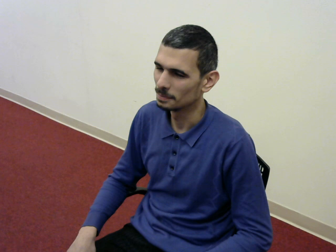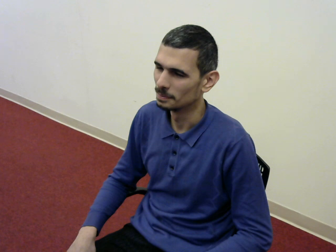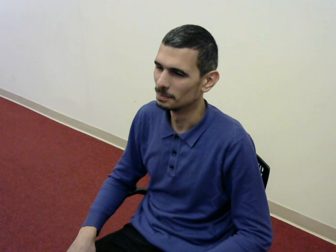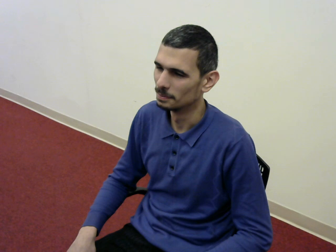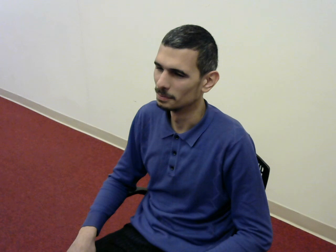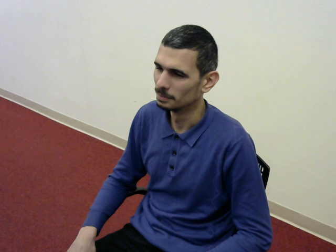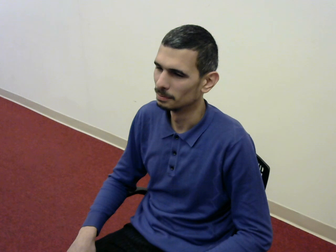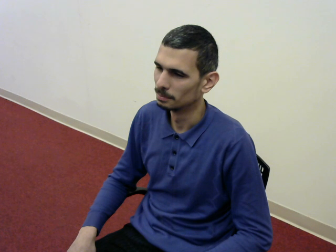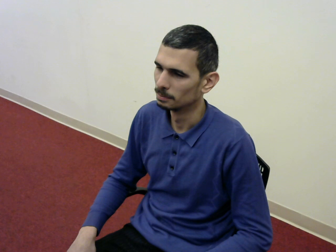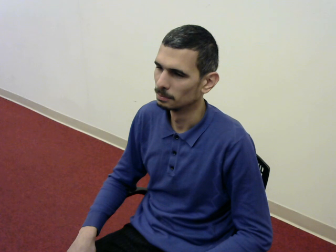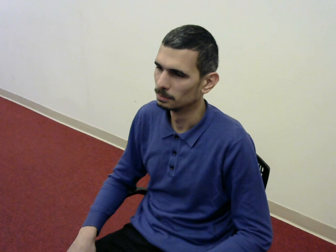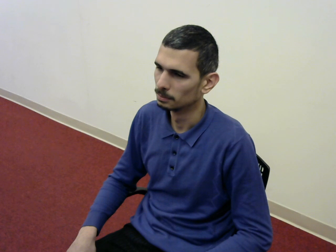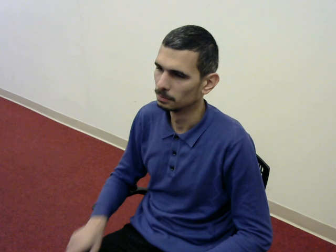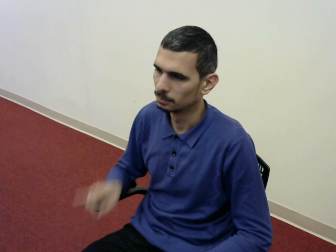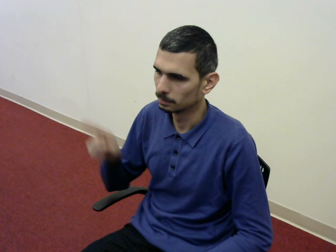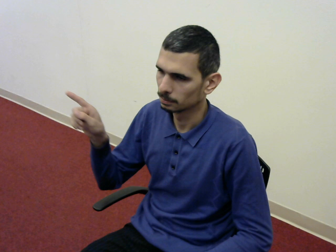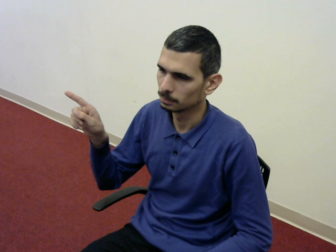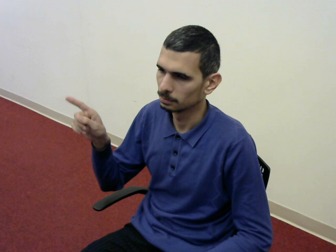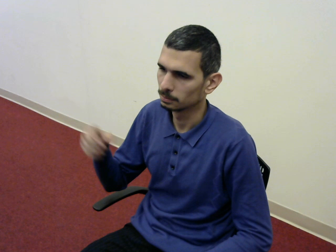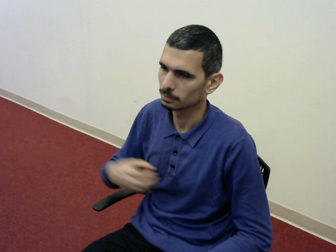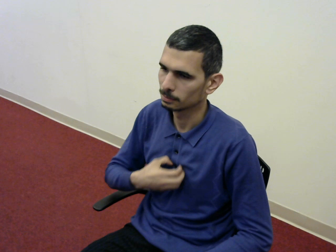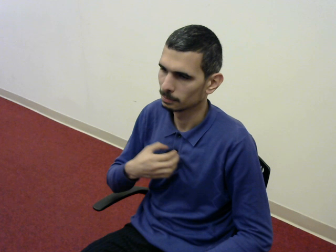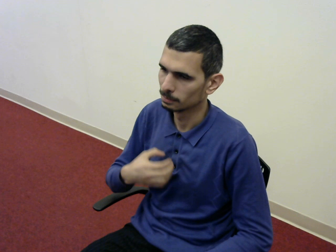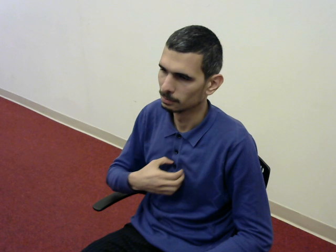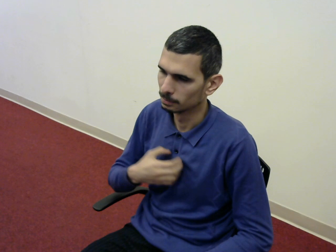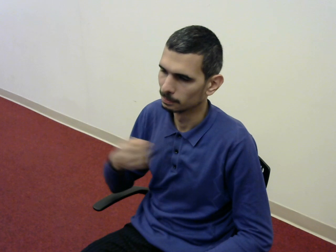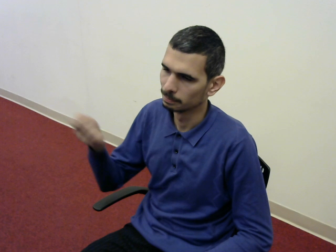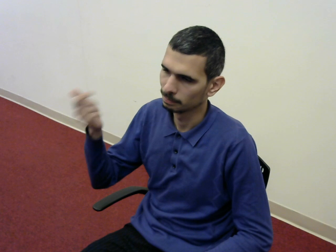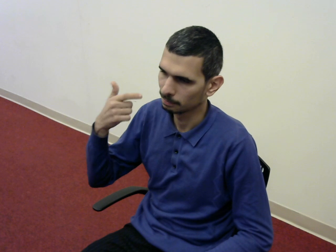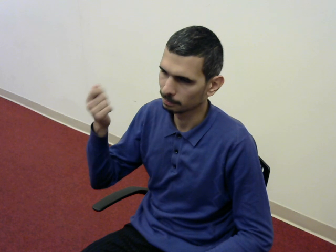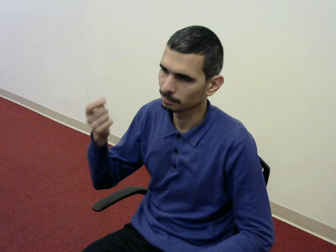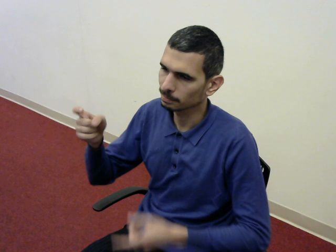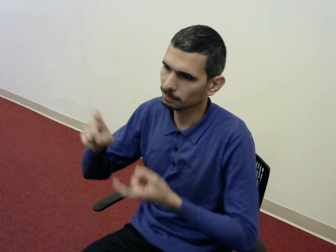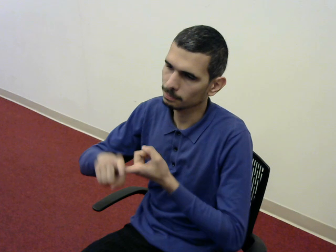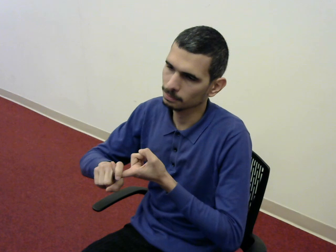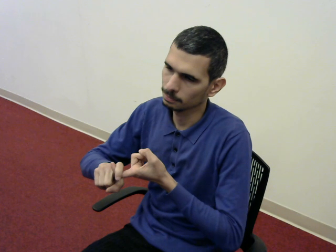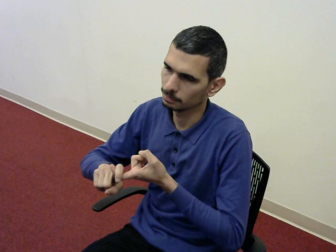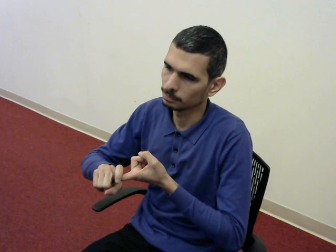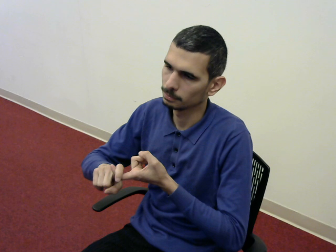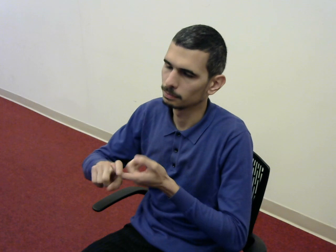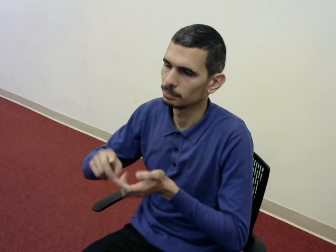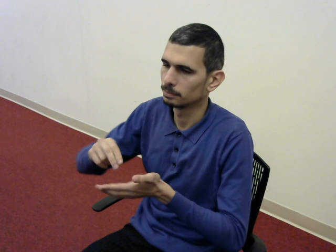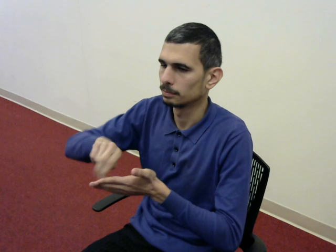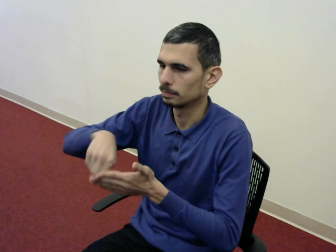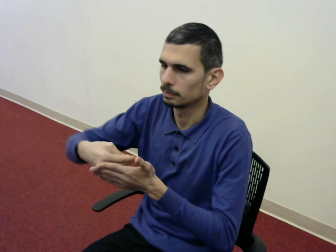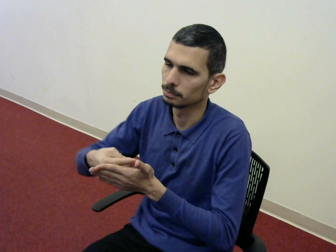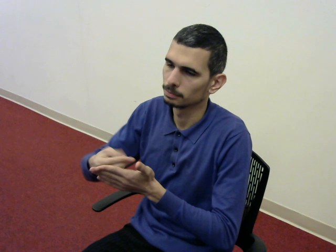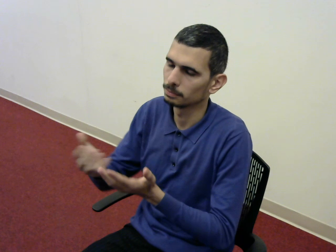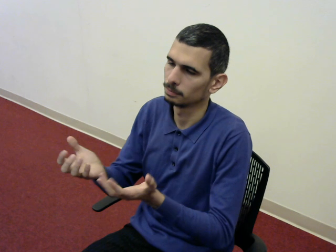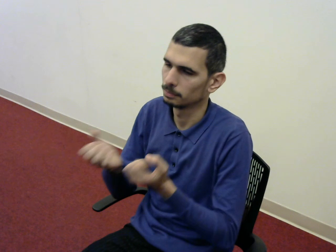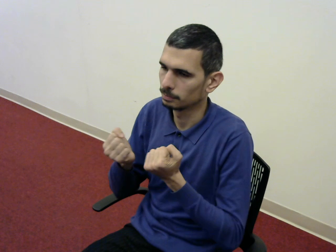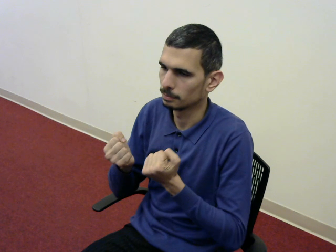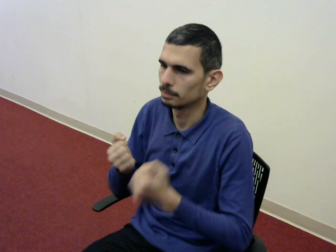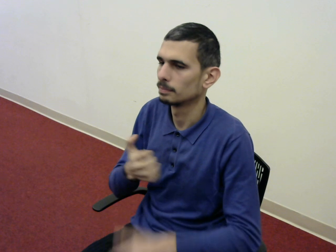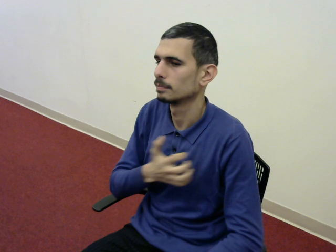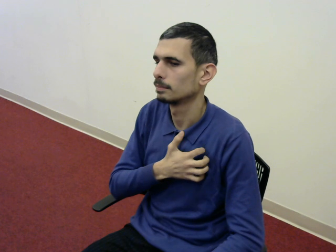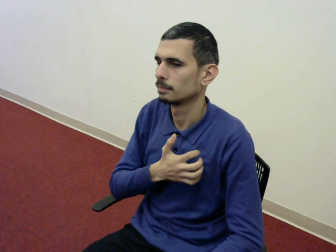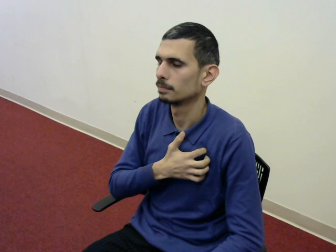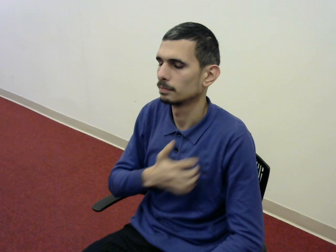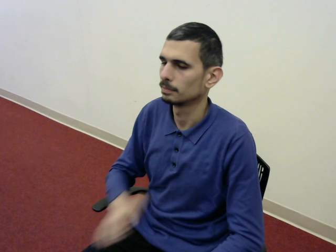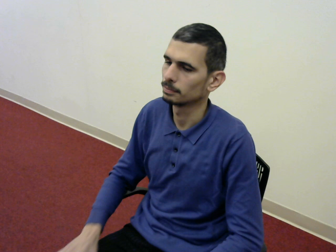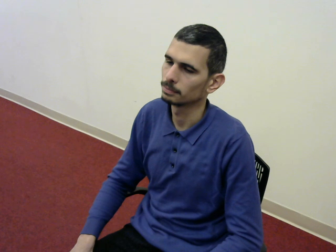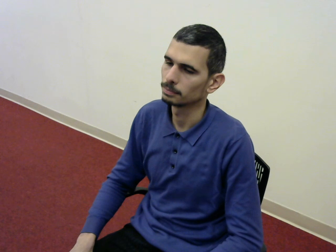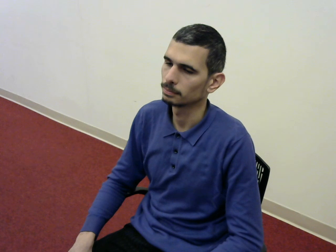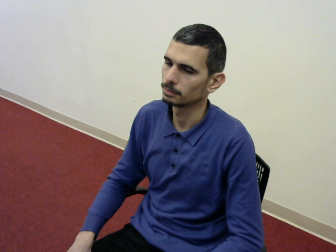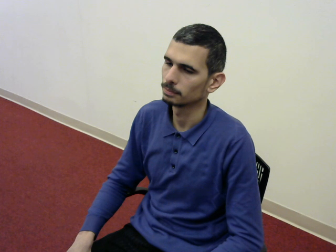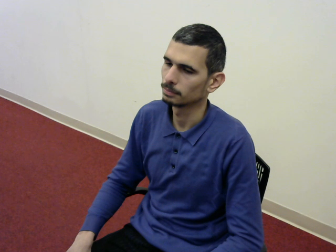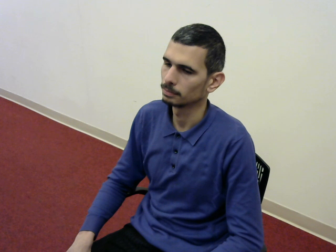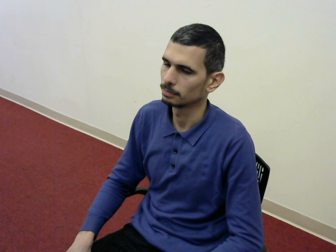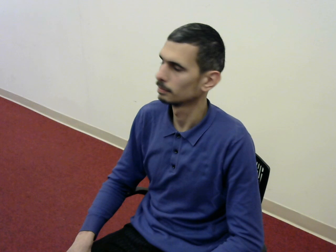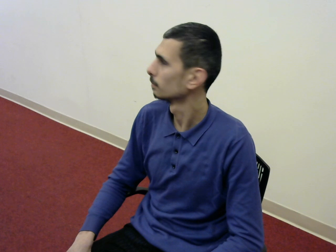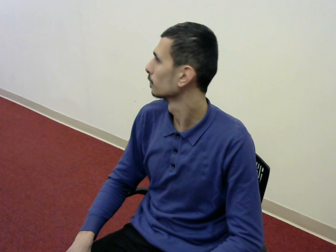O sosial müavinət ilə bağlı arayış almaq istəyir